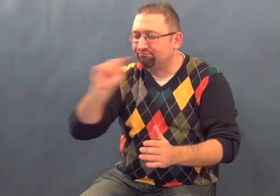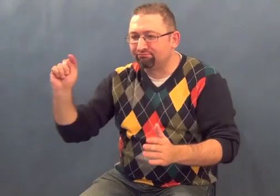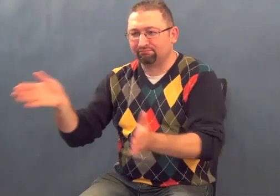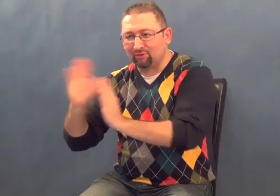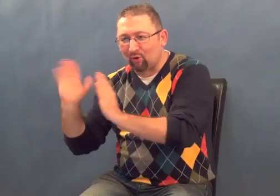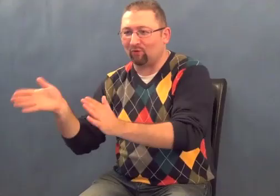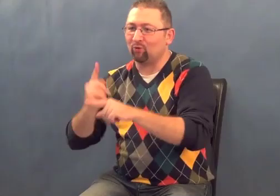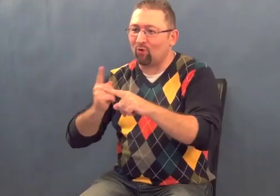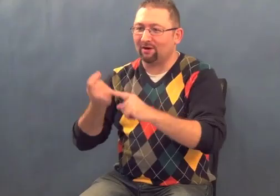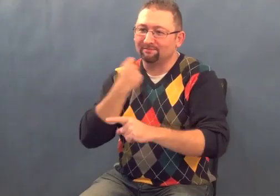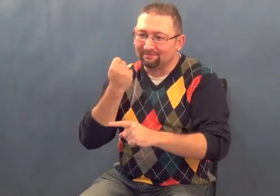Przygotować trochę alkoholu.